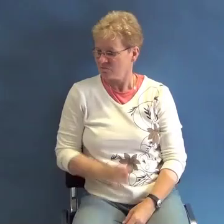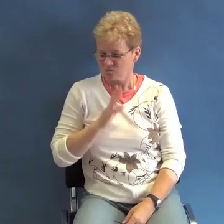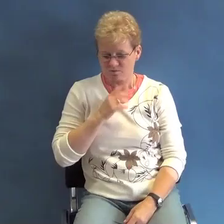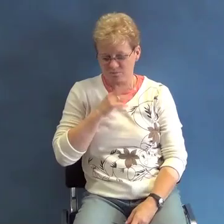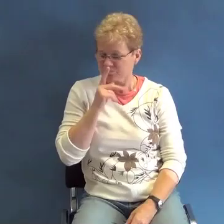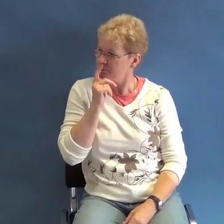Domyślam się.